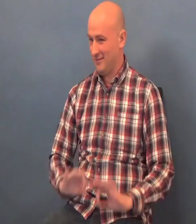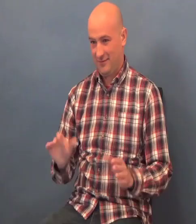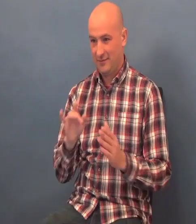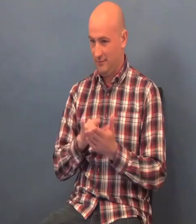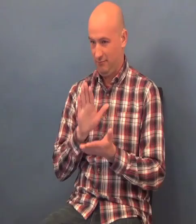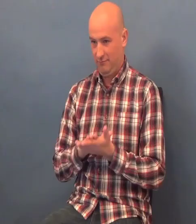Zapisać się?